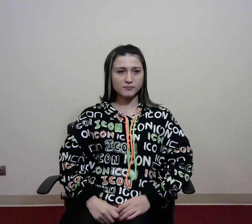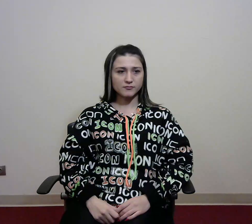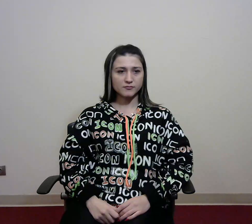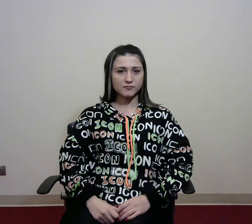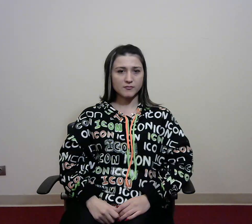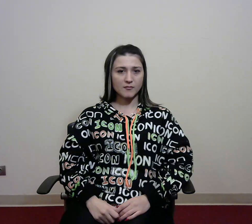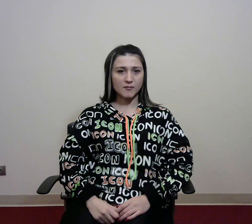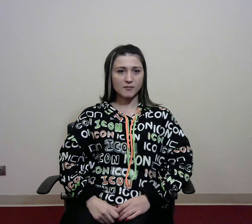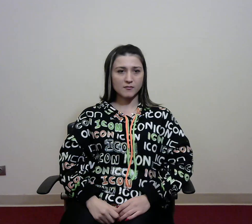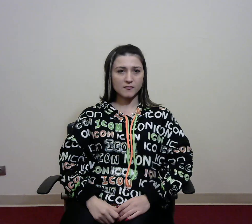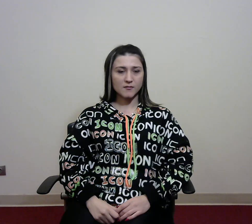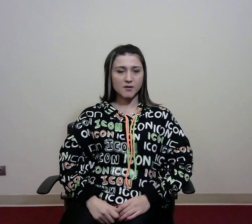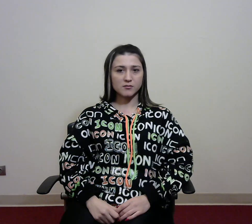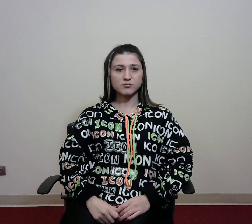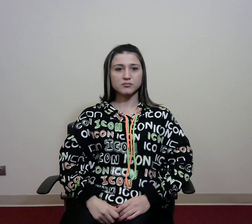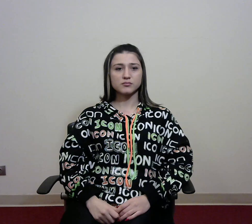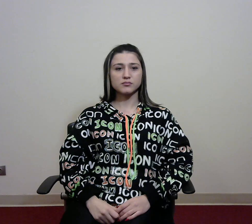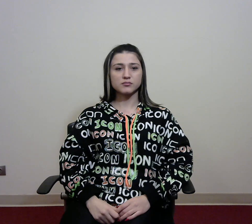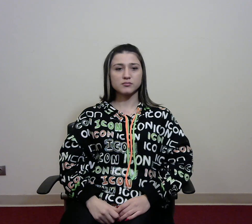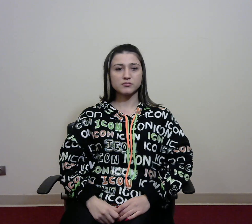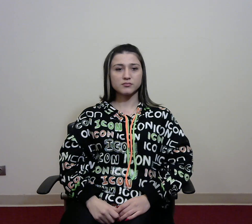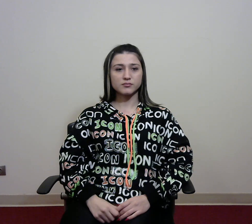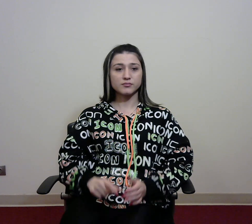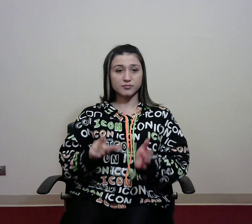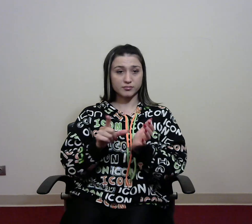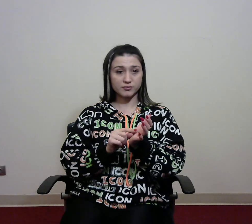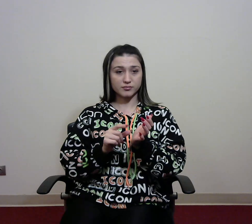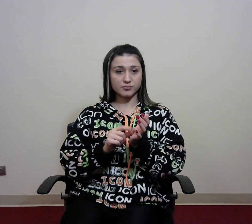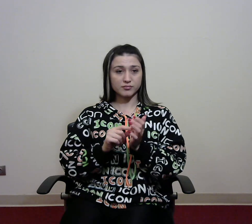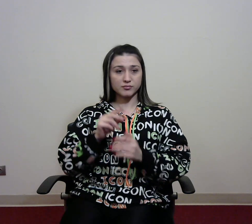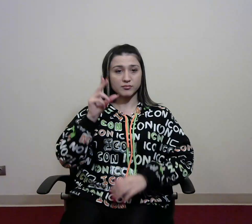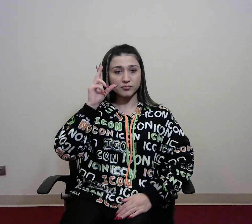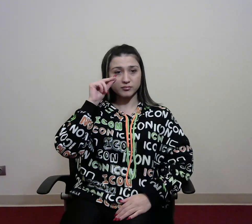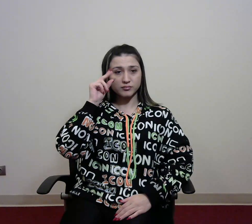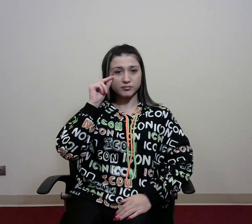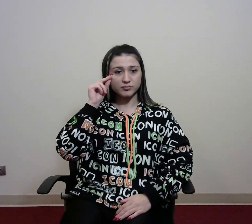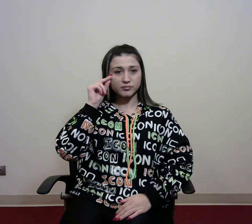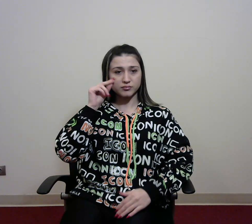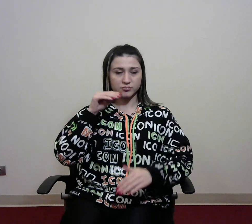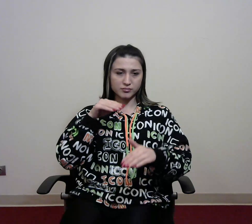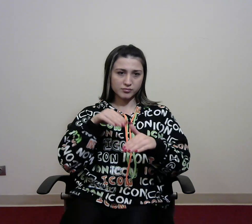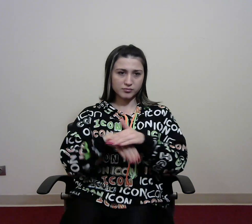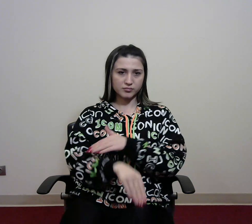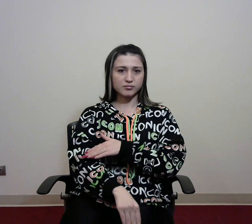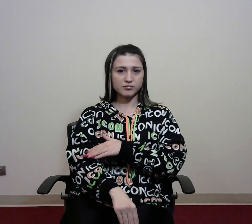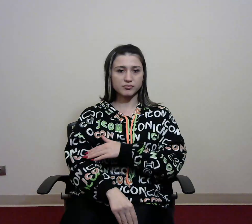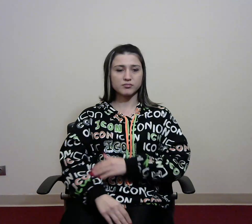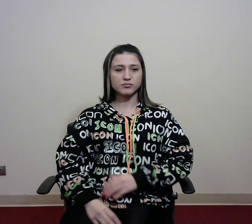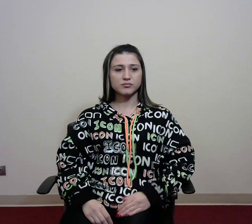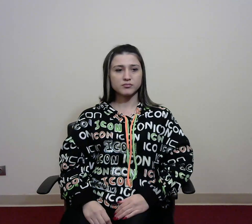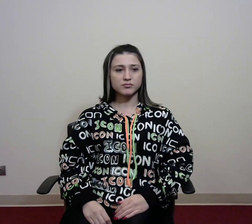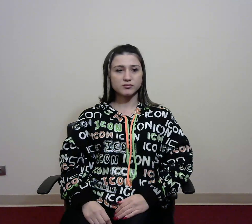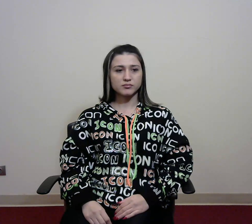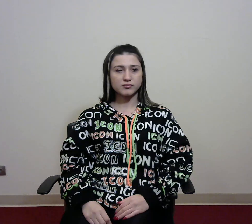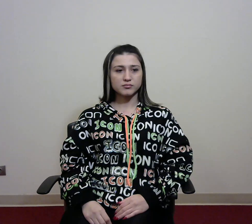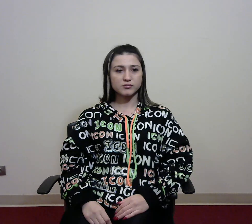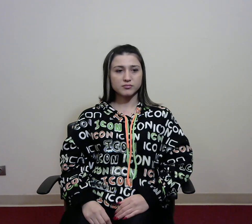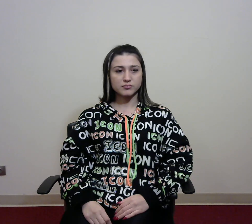Pensiyaya nə vaxt çıxacam?